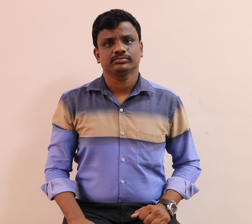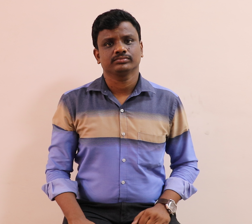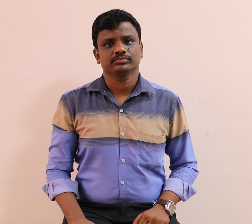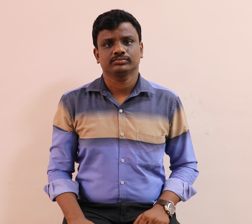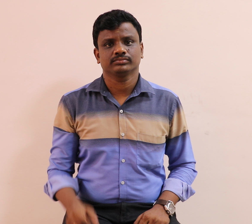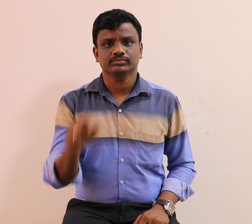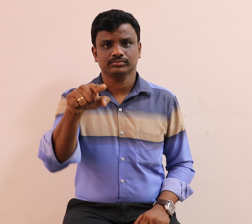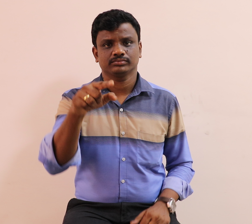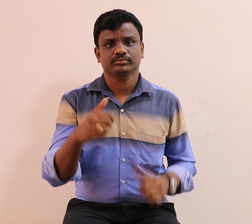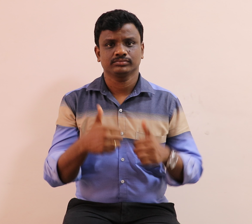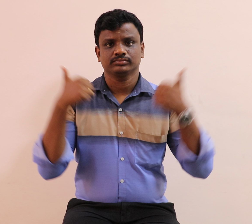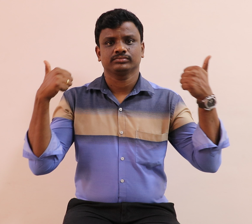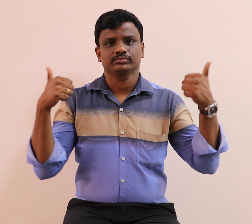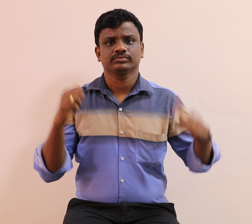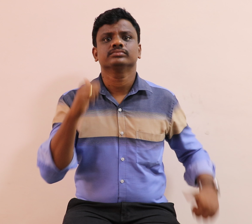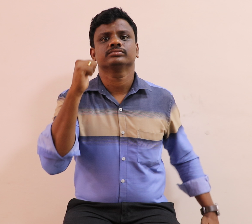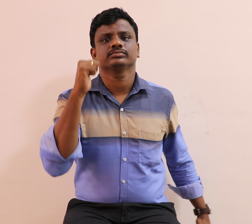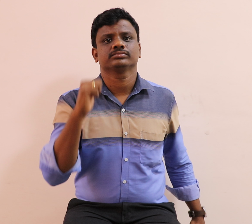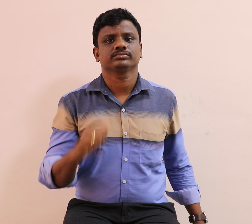how dare you